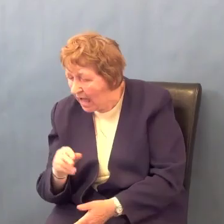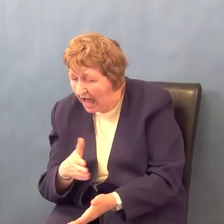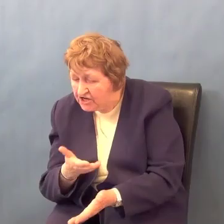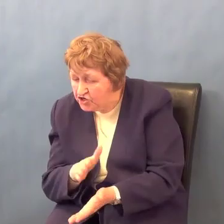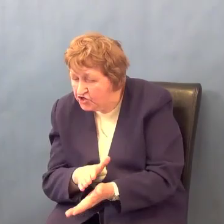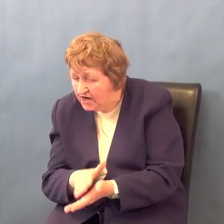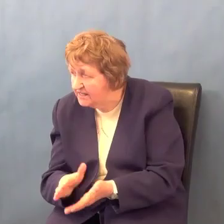Ślisko.